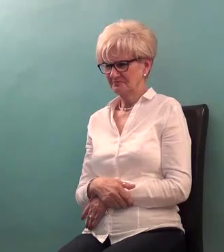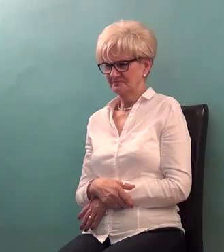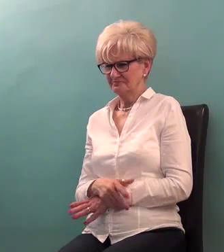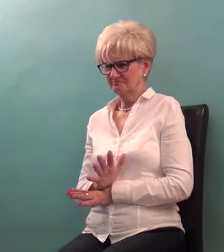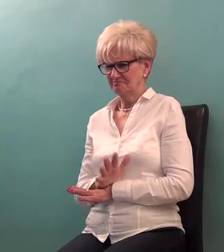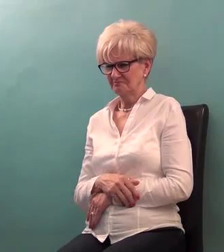Nie wiem.